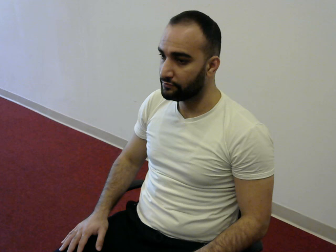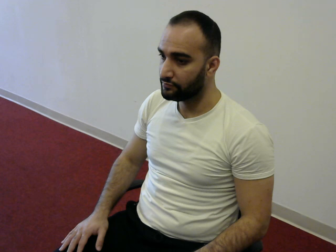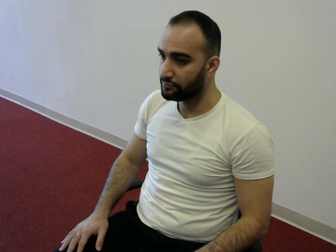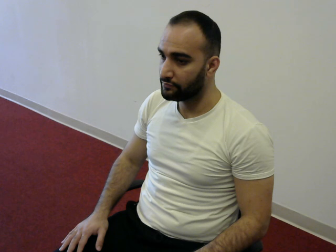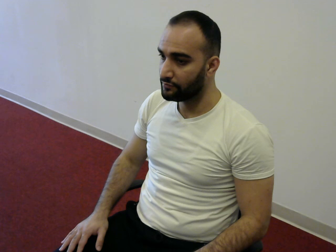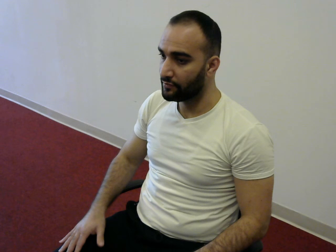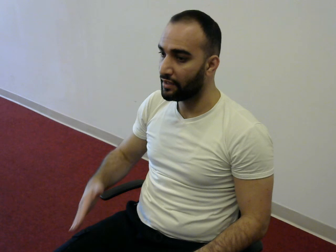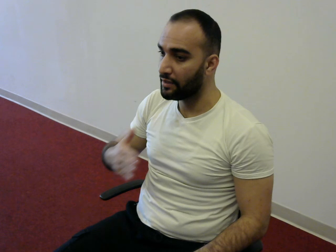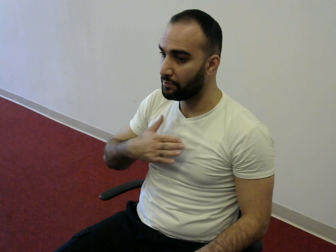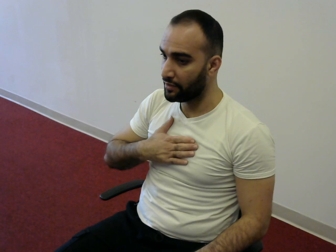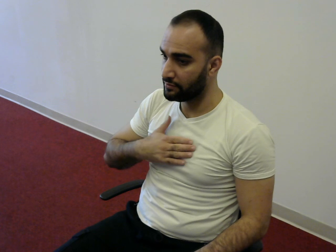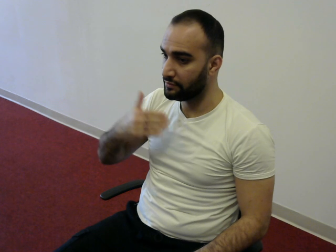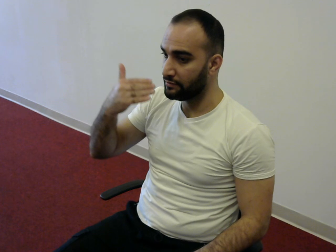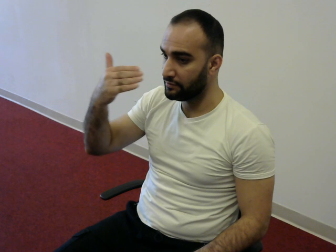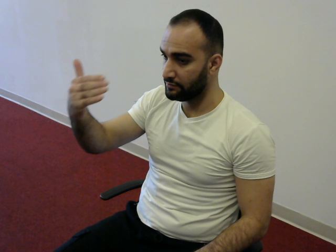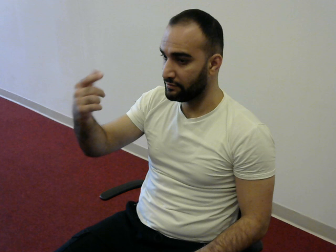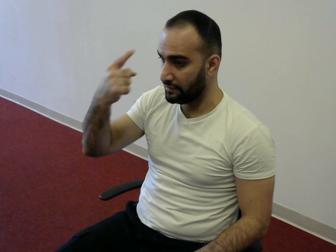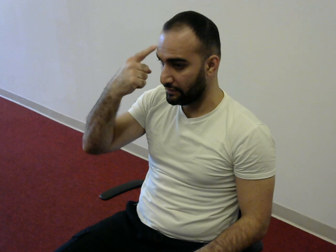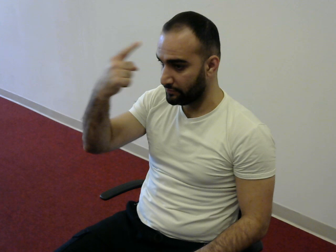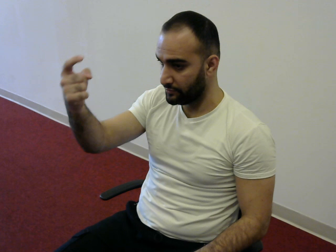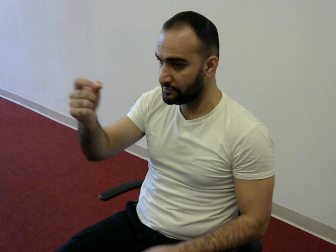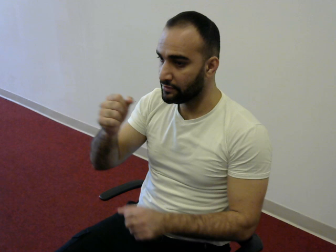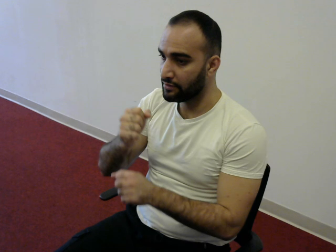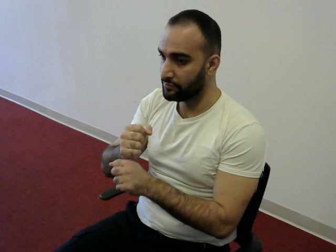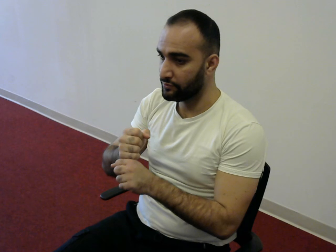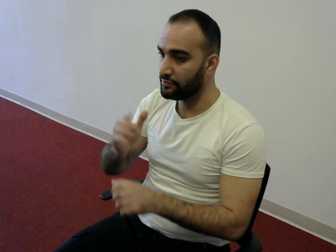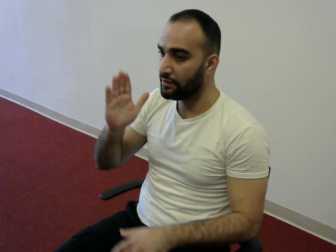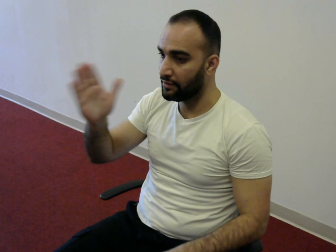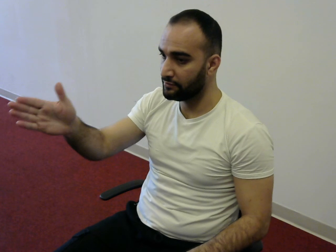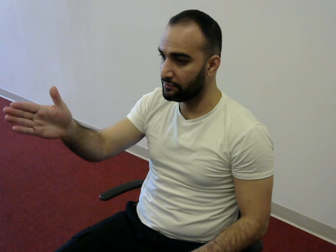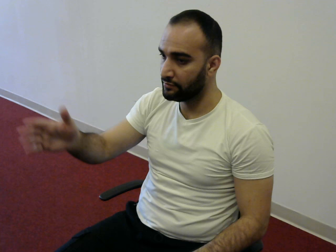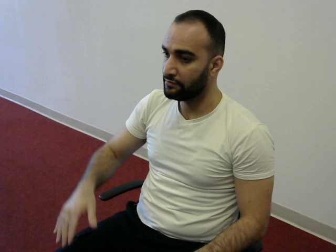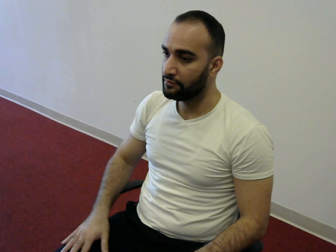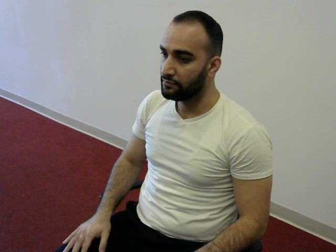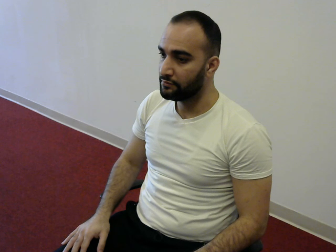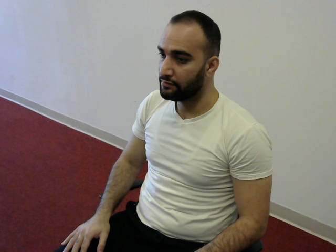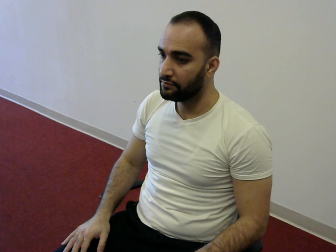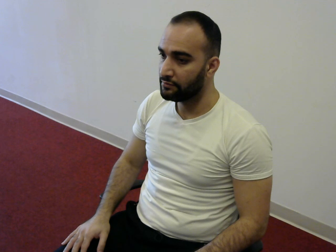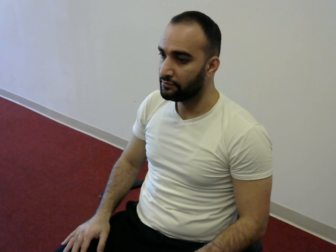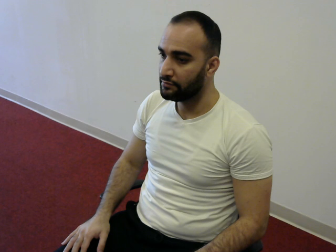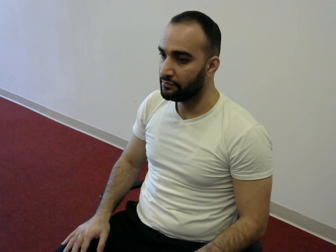Mən sizə xəbər edəcəyəm